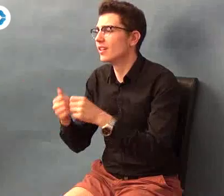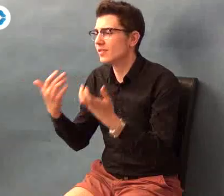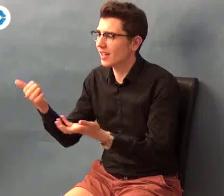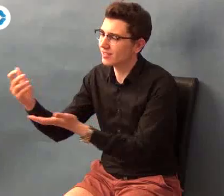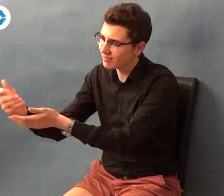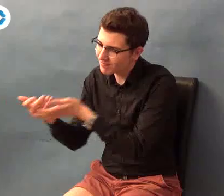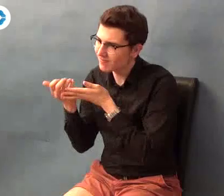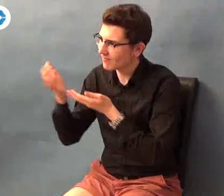Wziął jedną dla siebie.